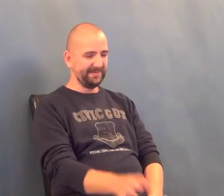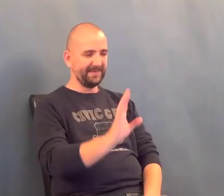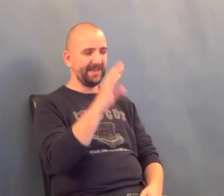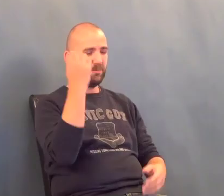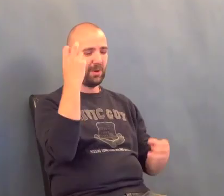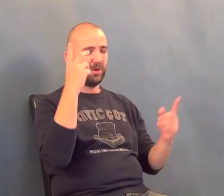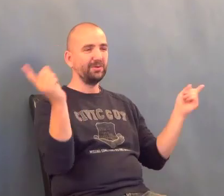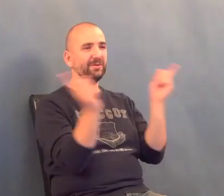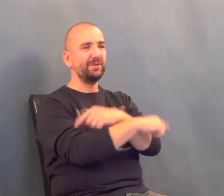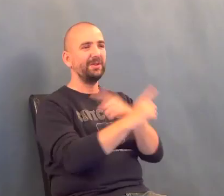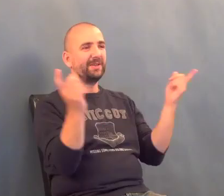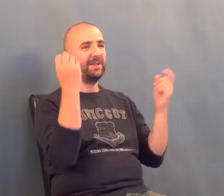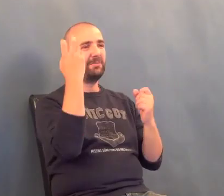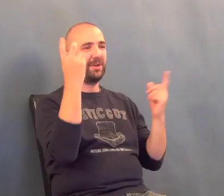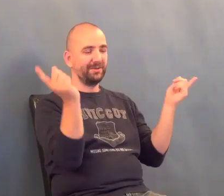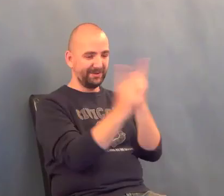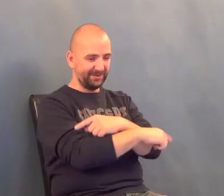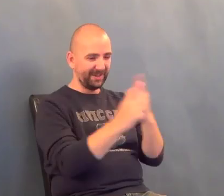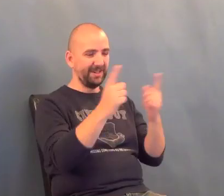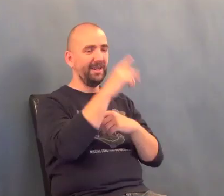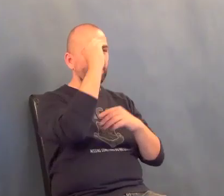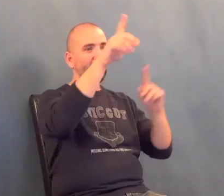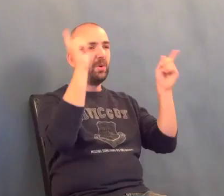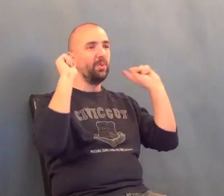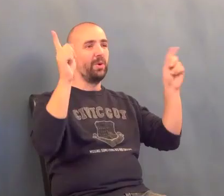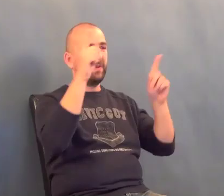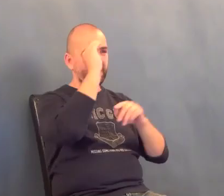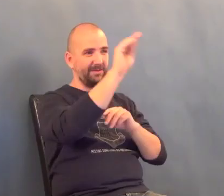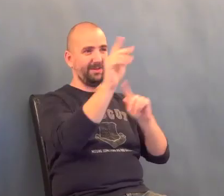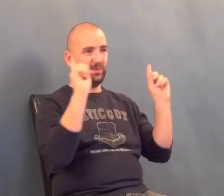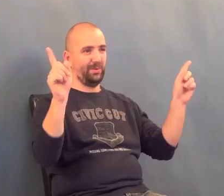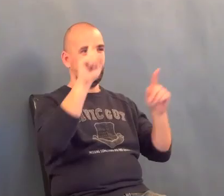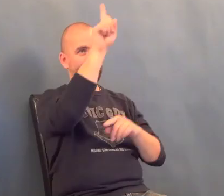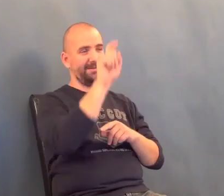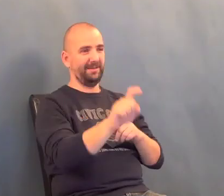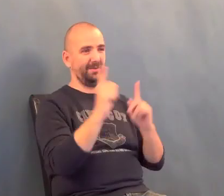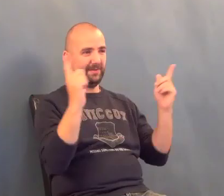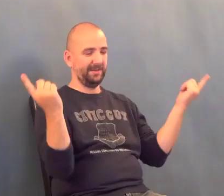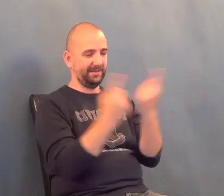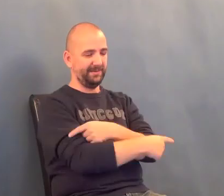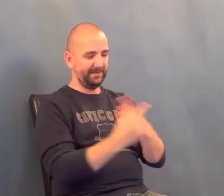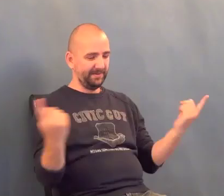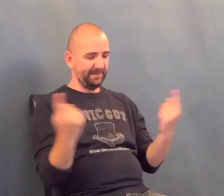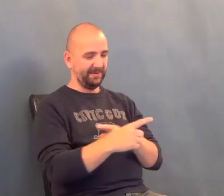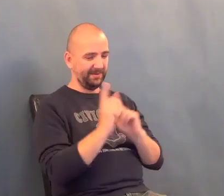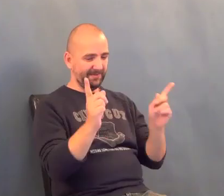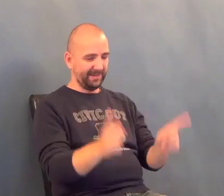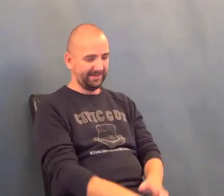Jest taki znak, a w nim wykrzyknik i to informuje, że zaraz będzie przejazd kolejowy.